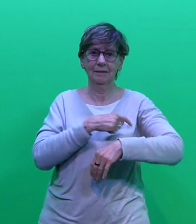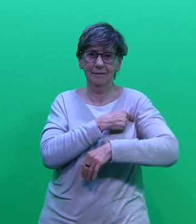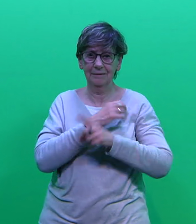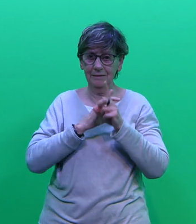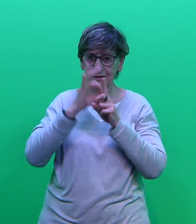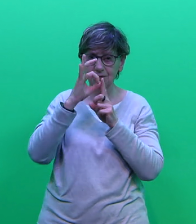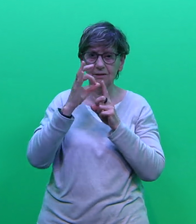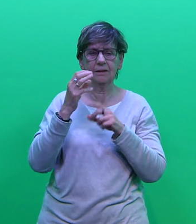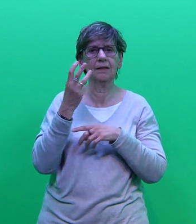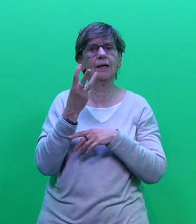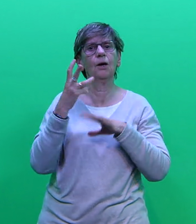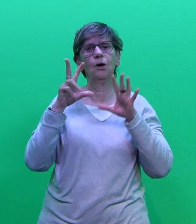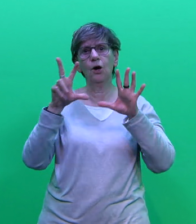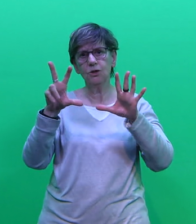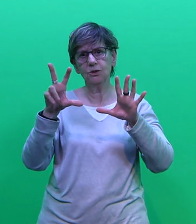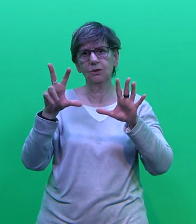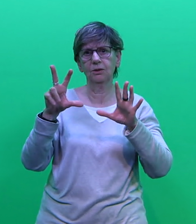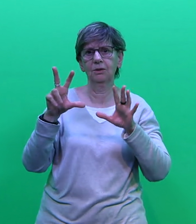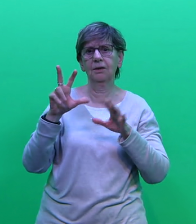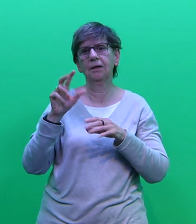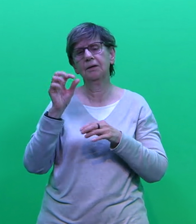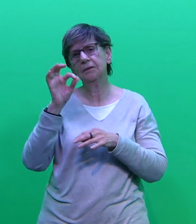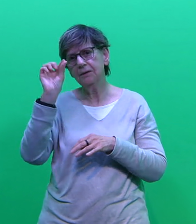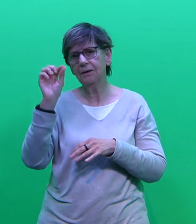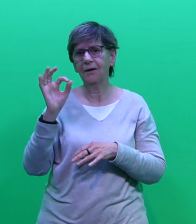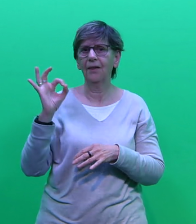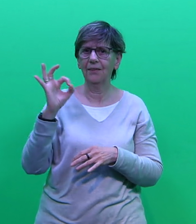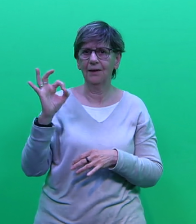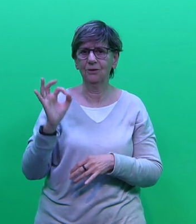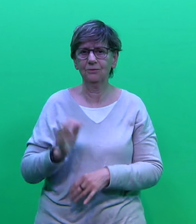La febre ha arribat a trenta-vuit amb zero graus.